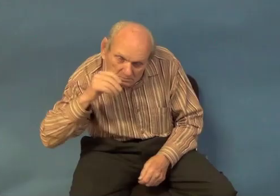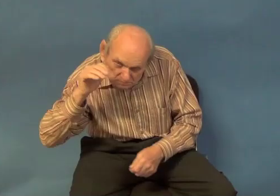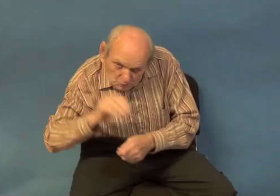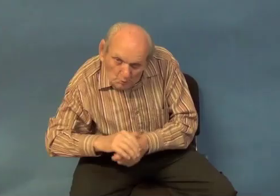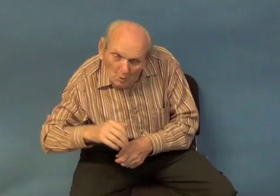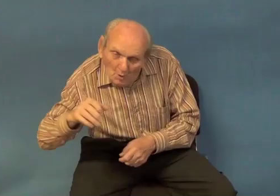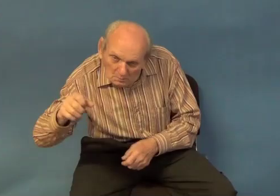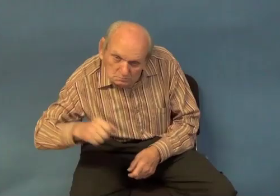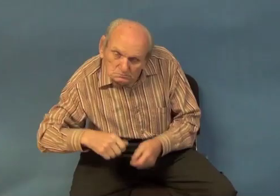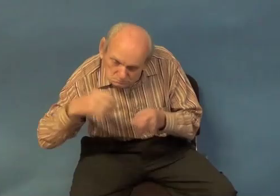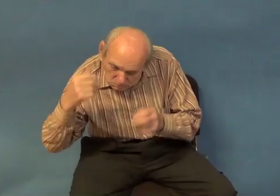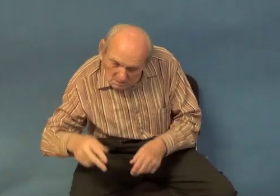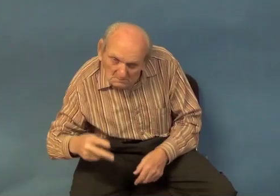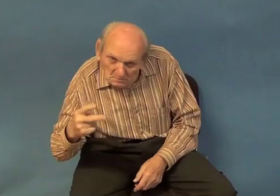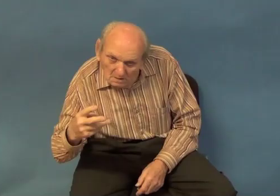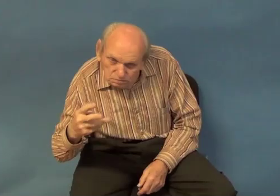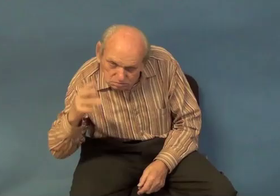Dostał zgodę.